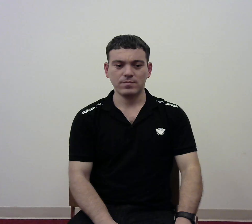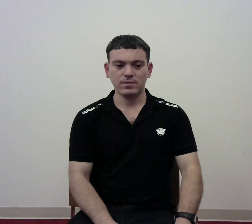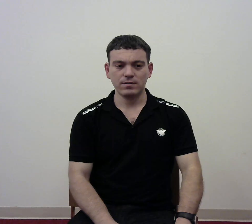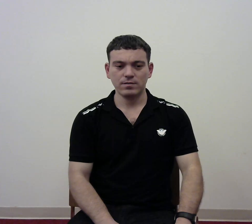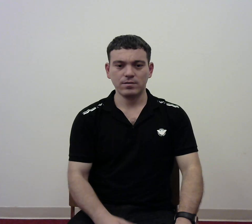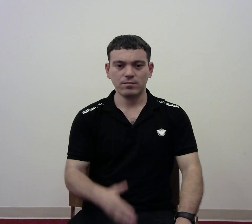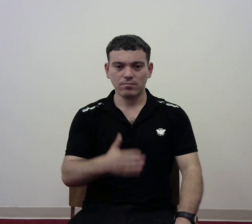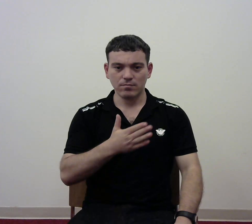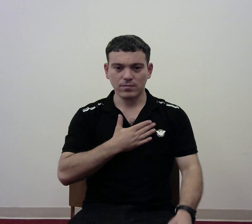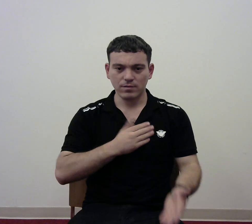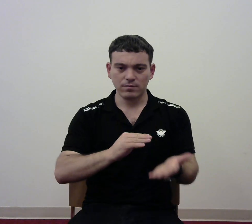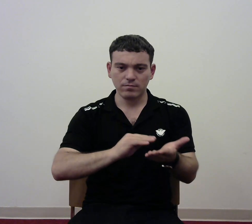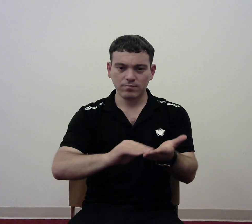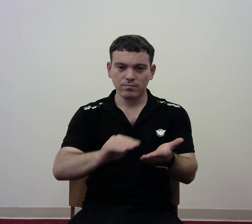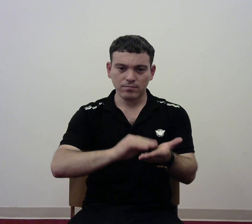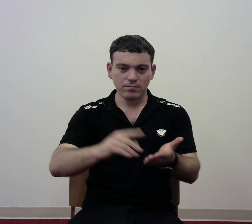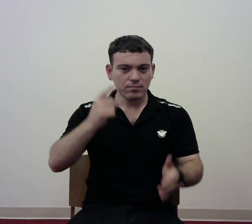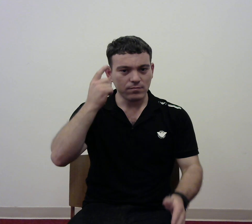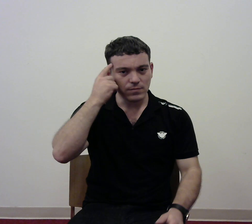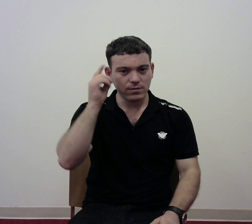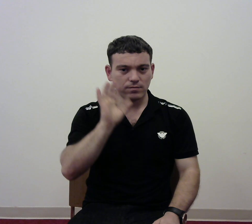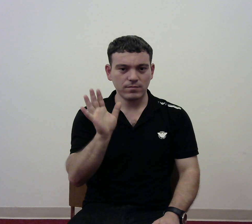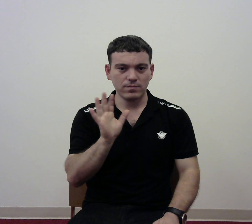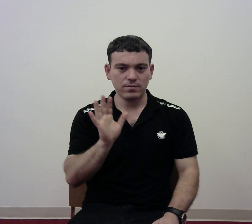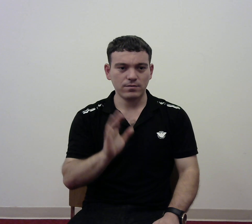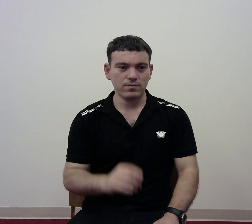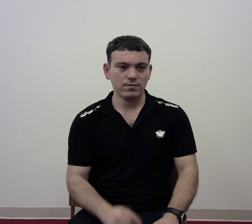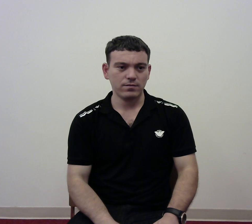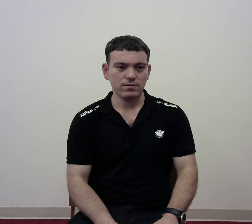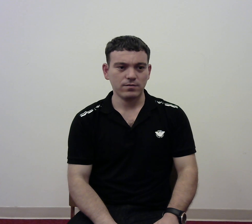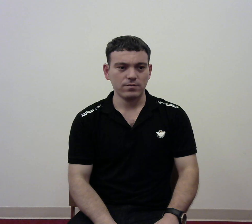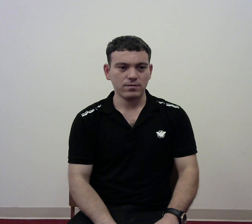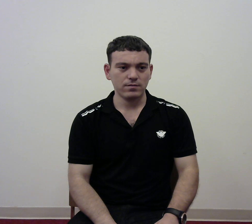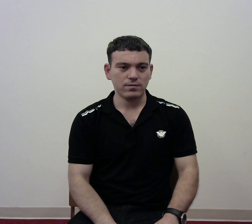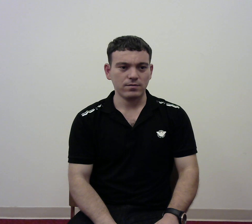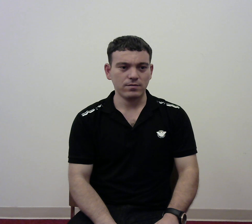Mən yaza bilmirəm